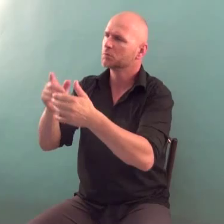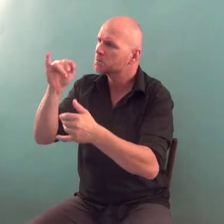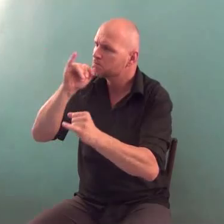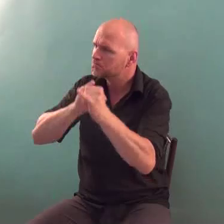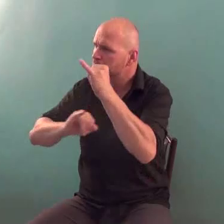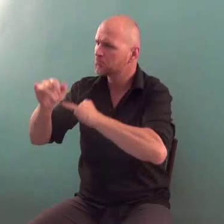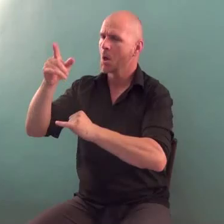Zastanawia się.